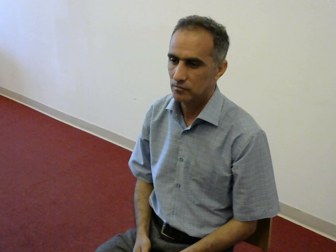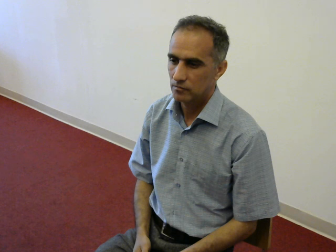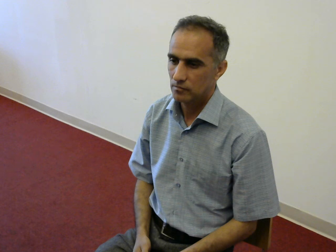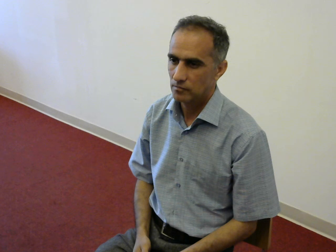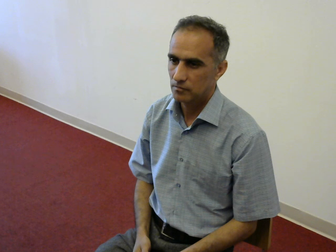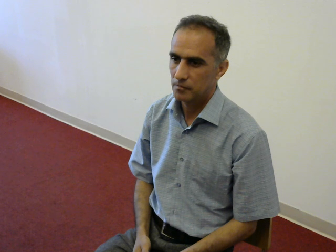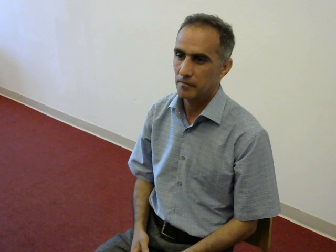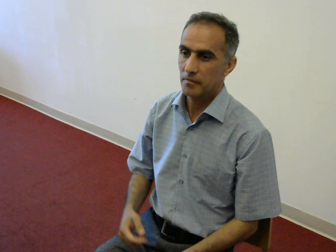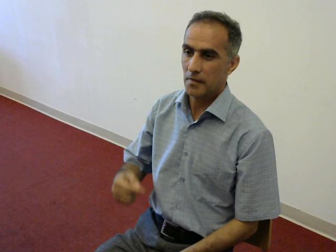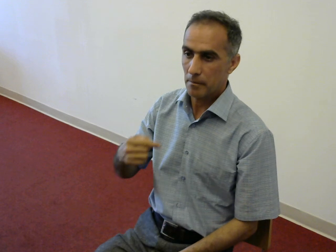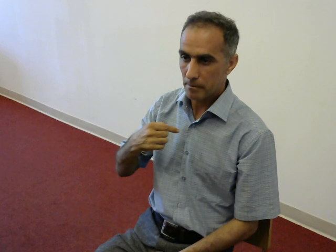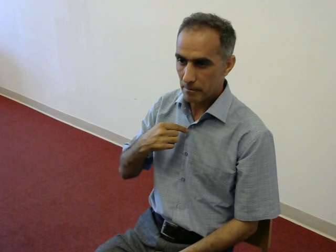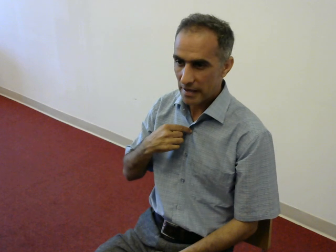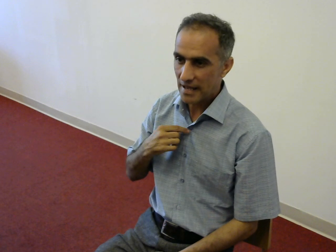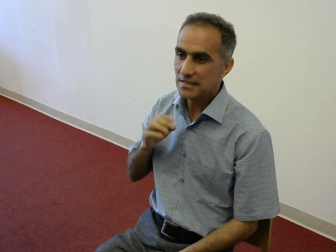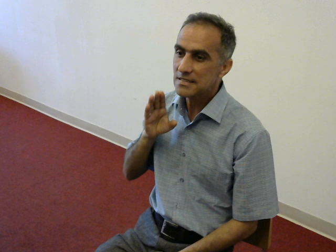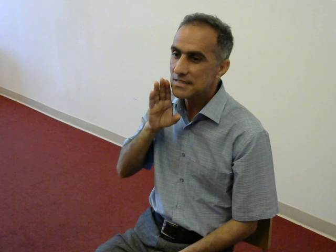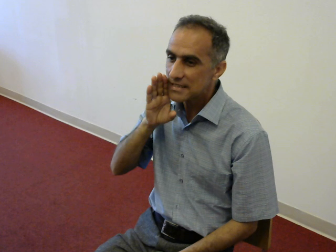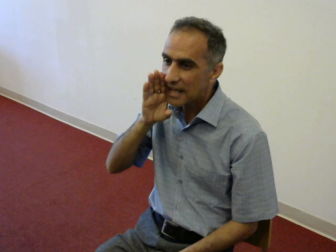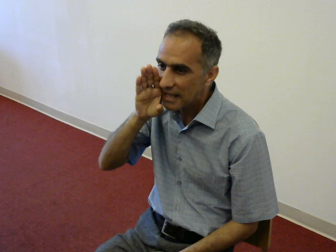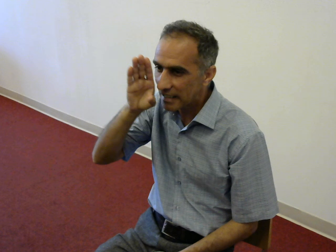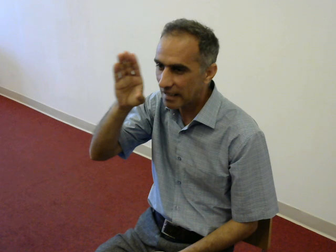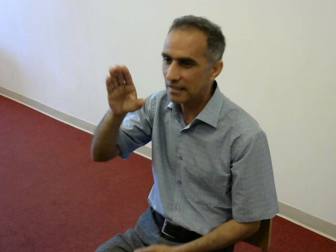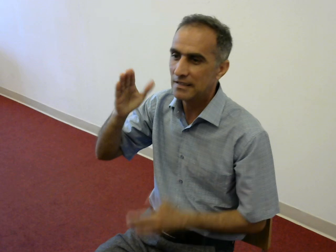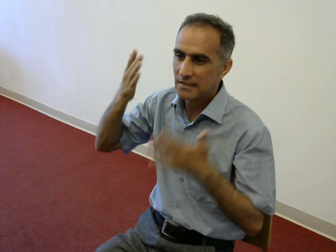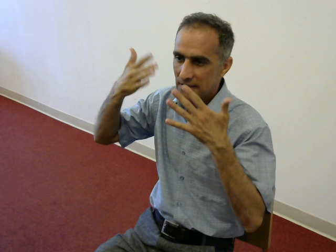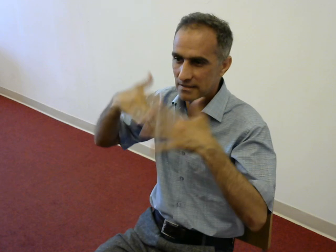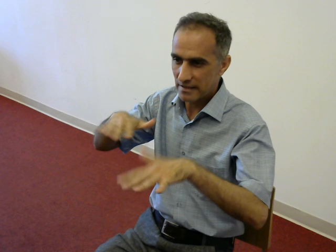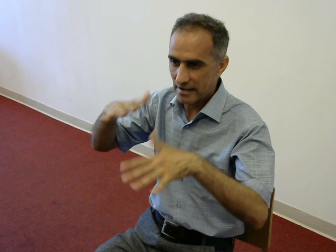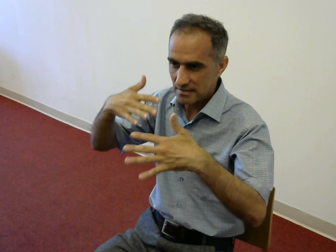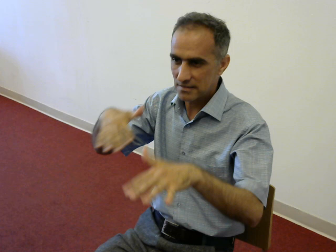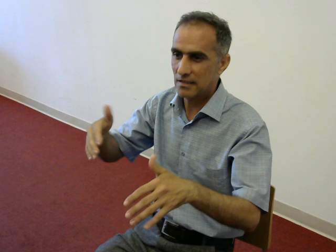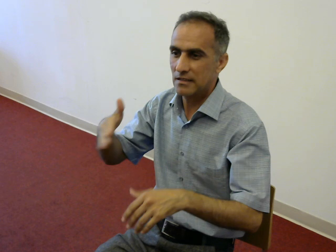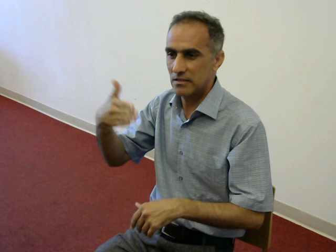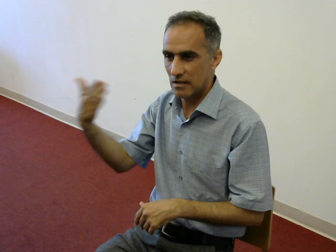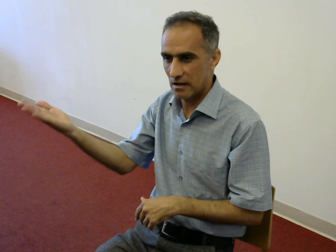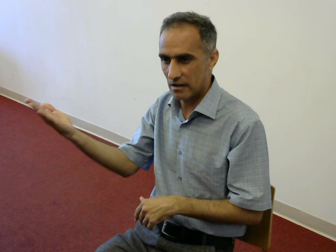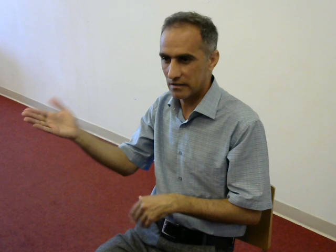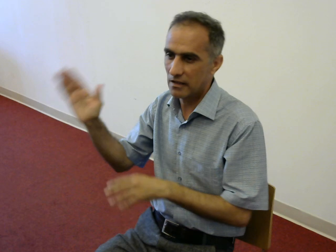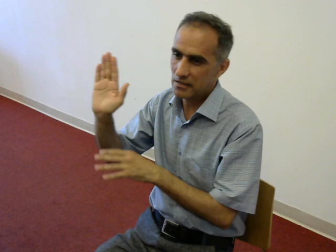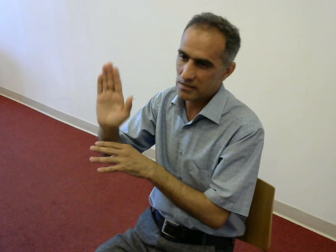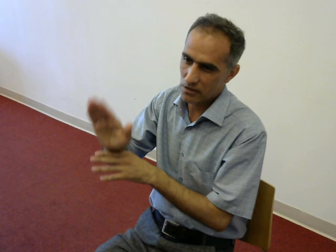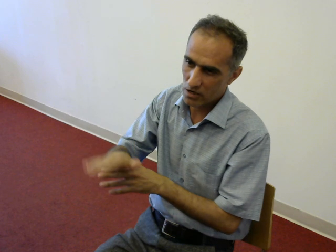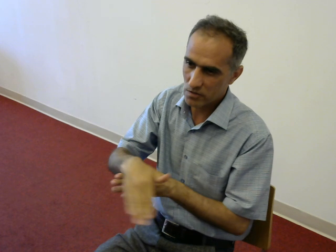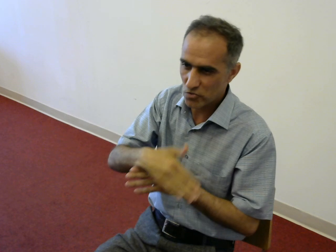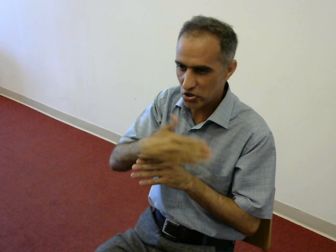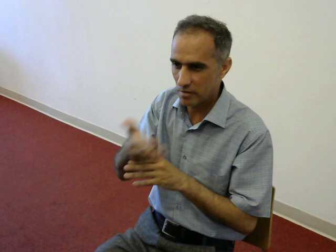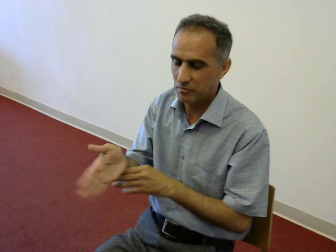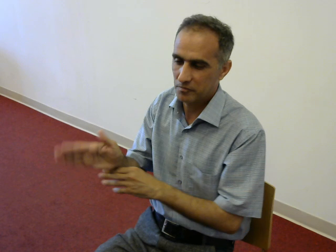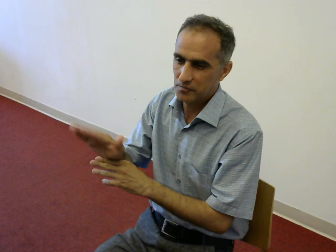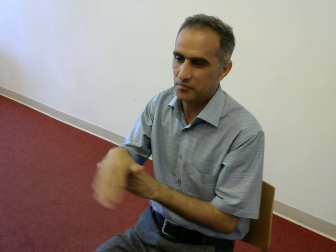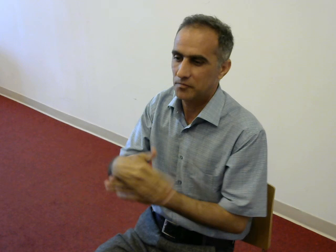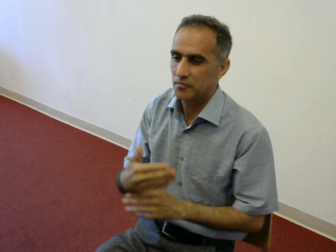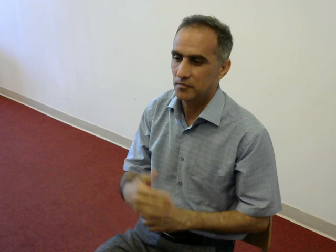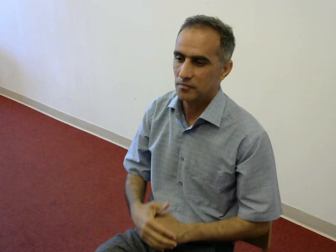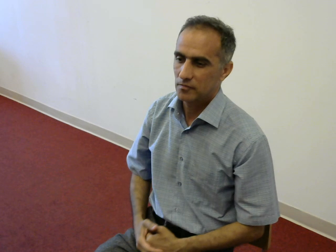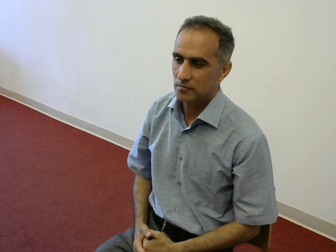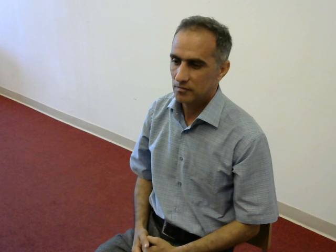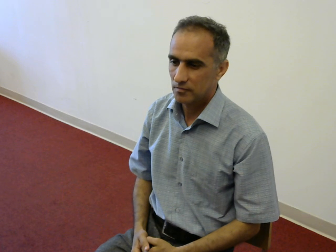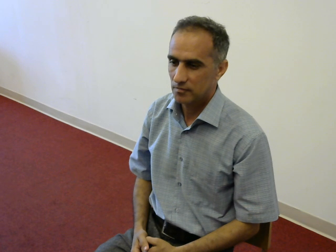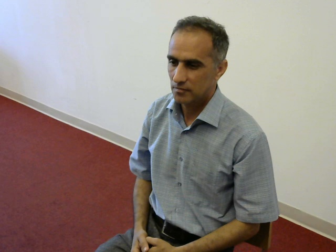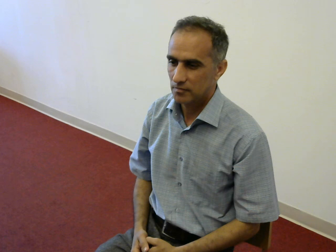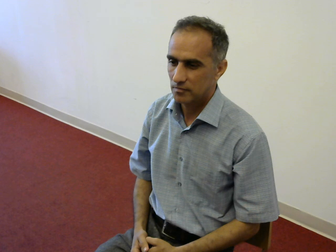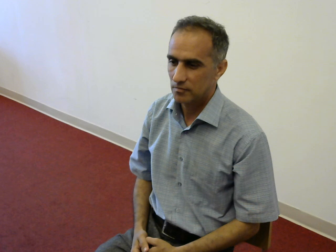Mən səhərlər dənizin kənarında gəzirəm